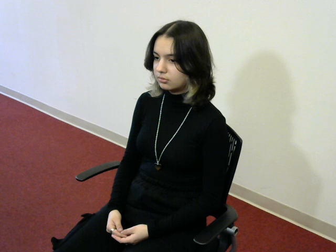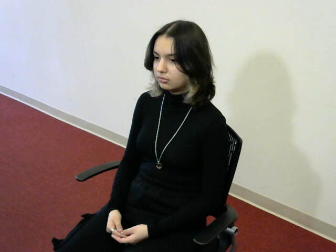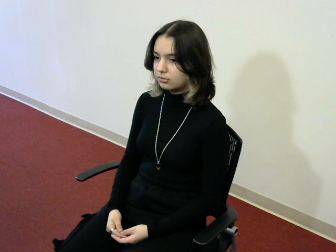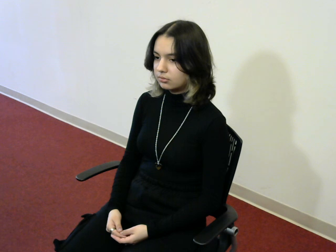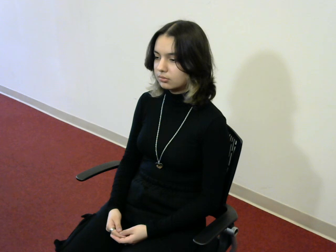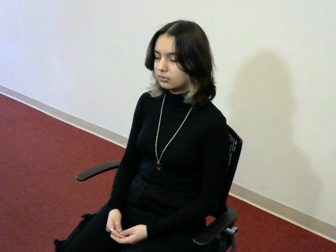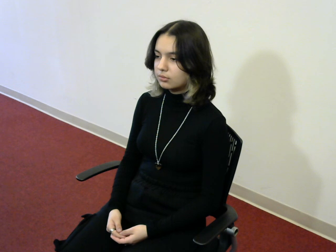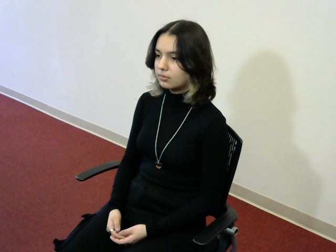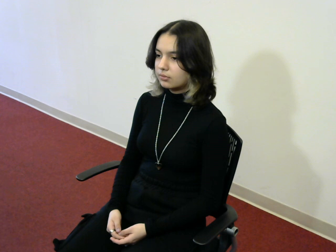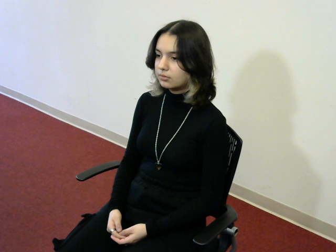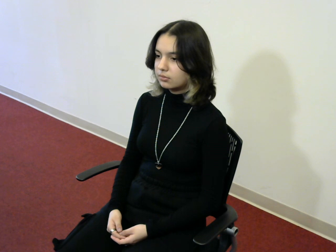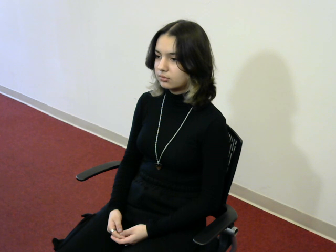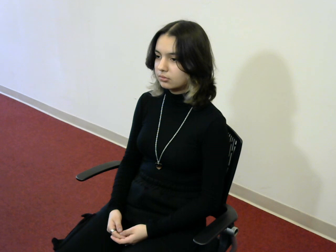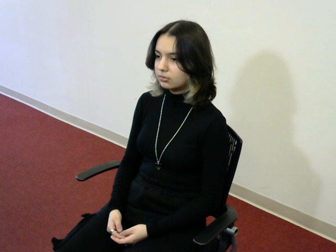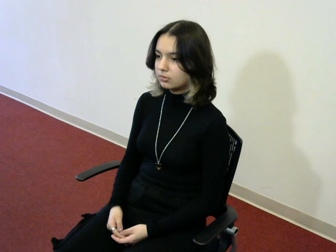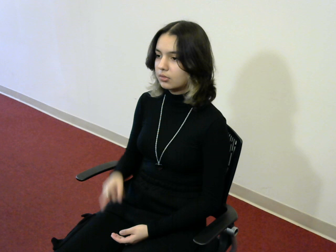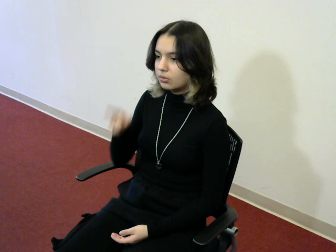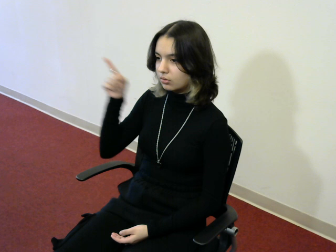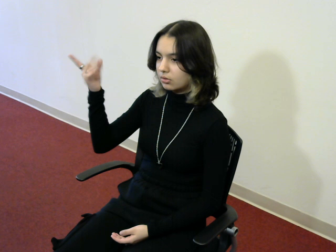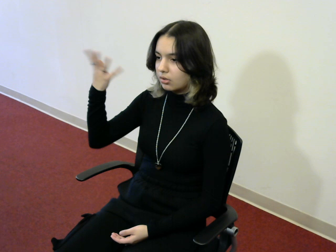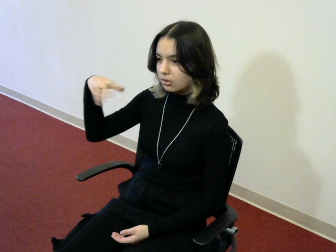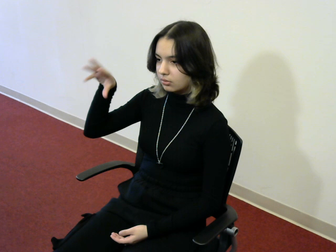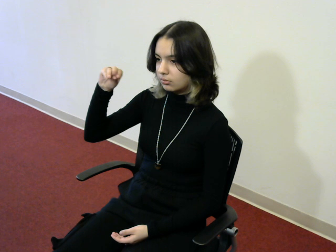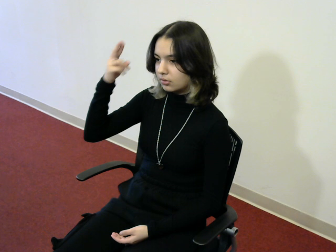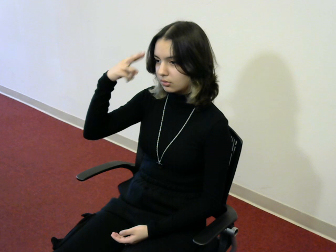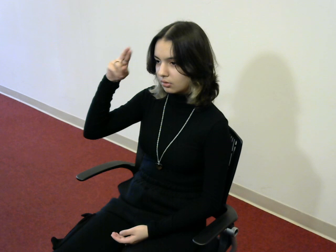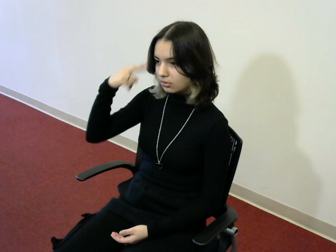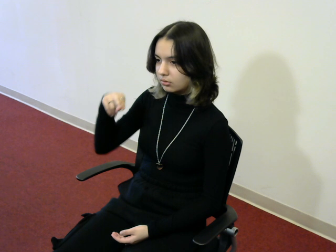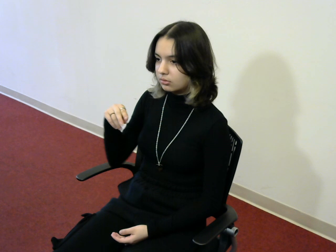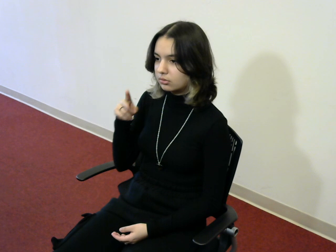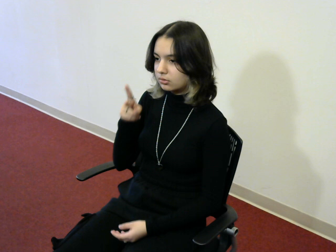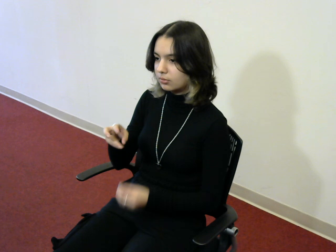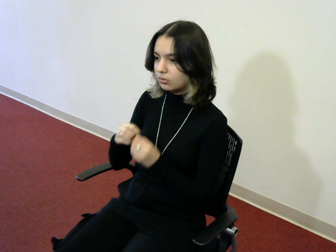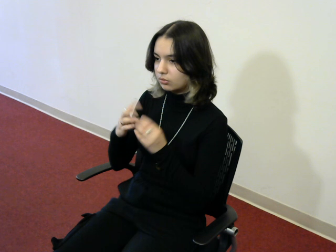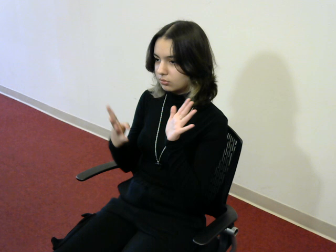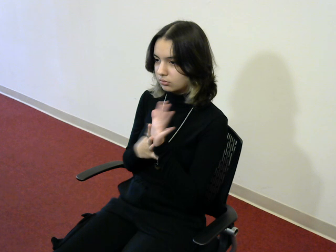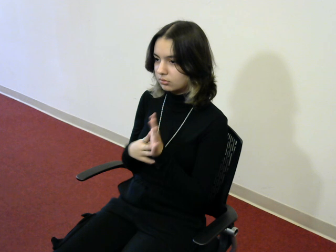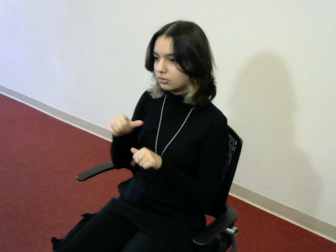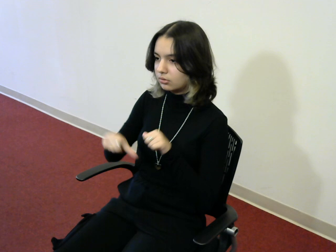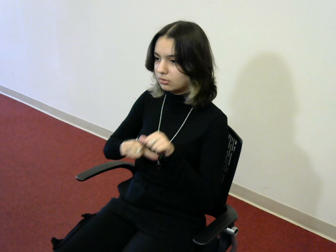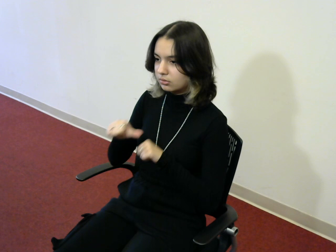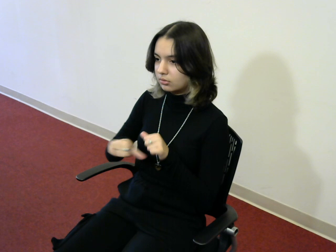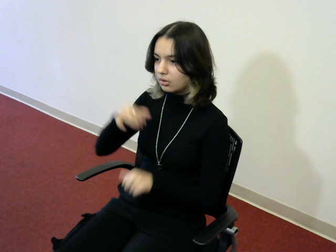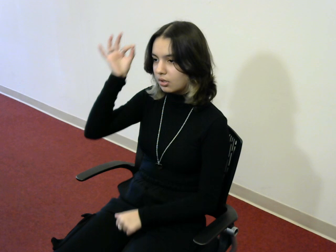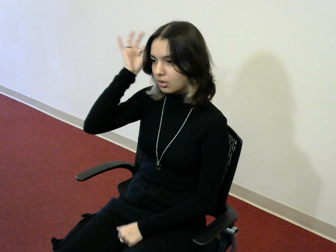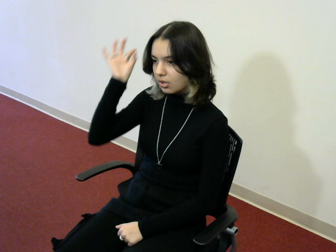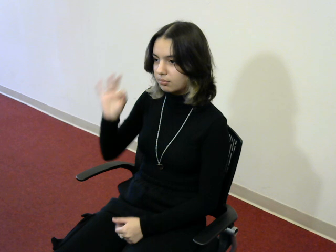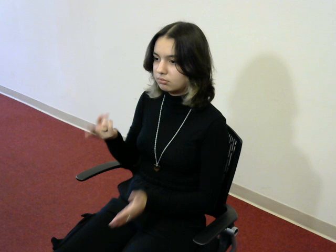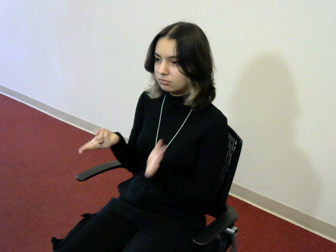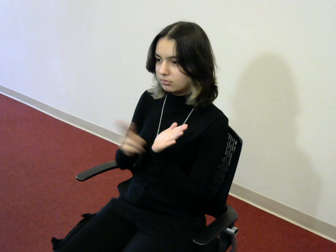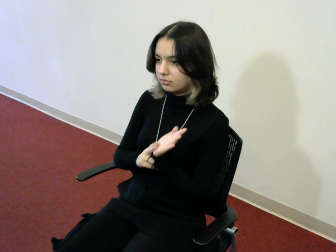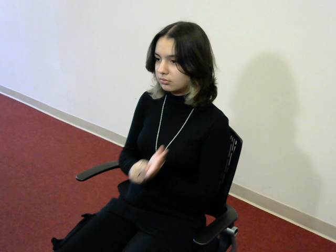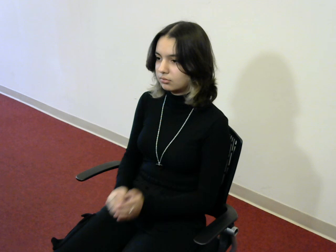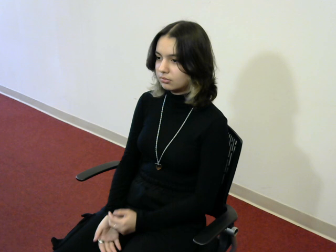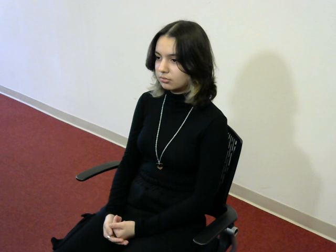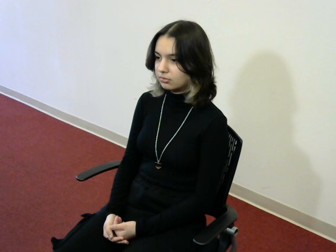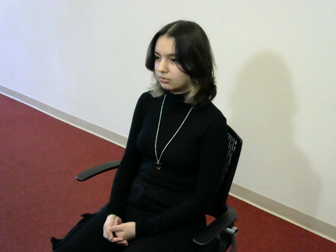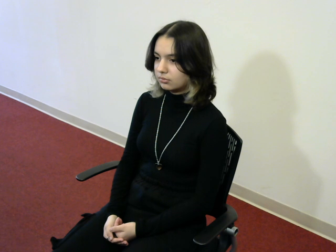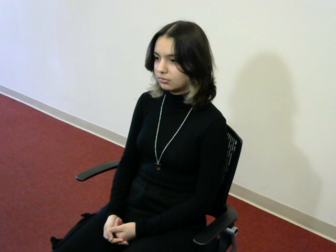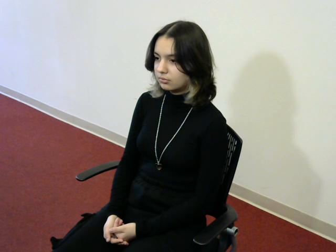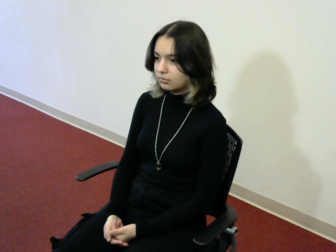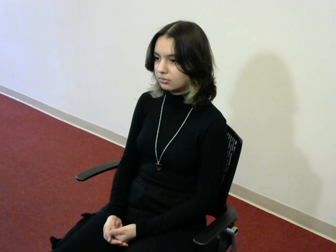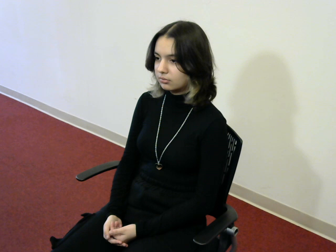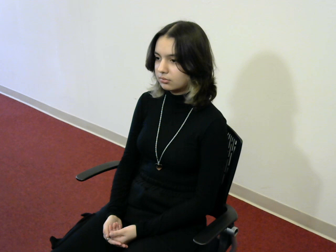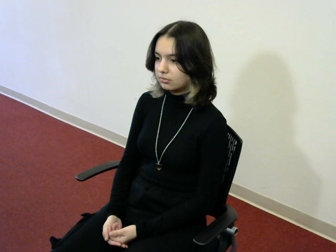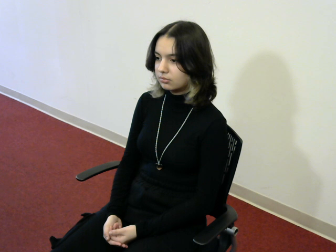Onların əmisi 2019-cu ildə Almaniyaya köçüb